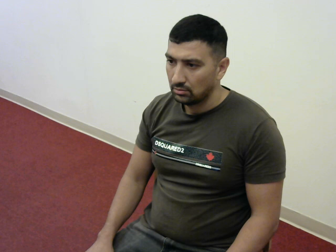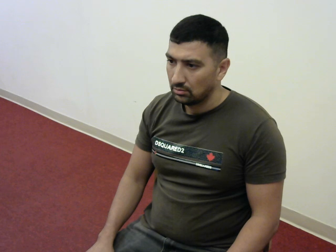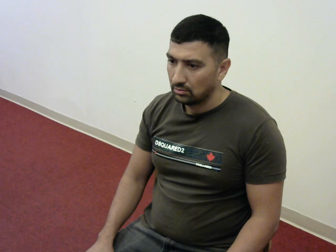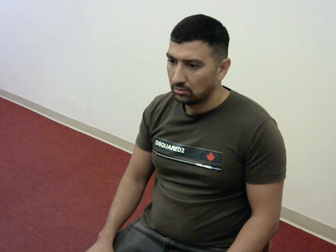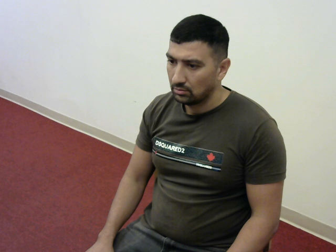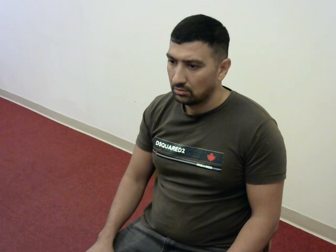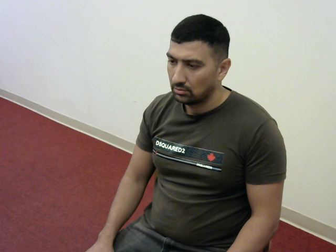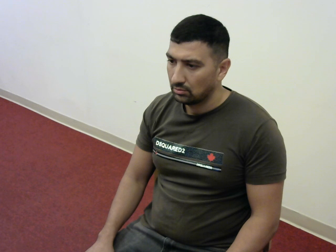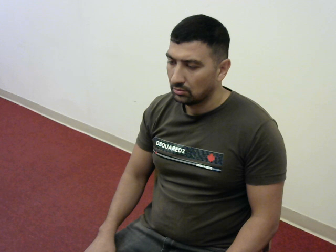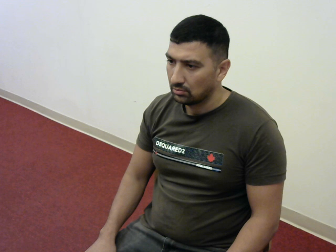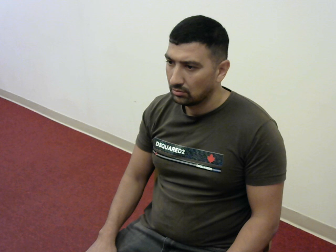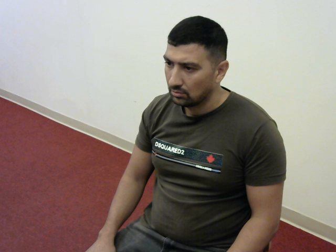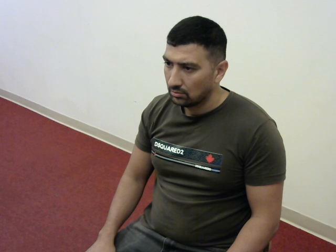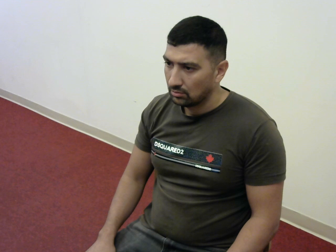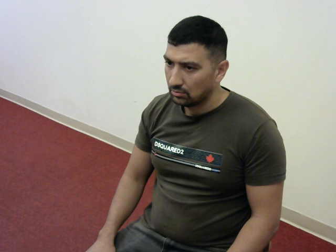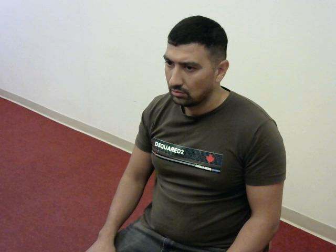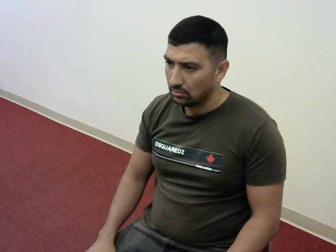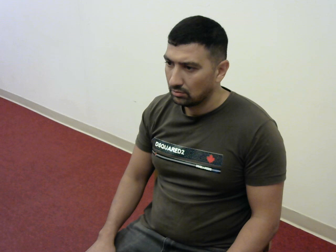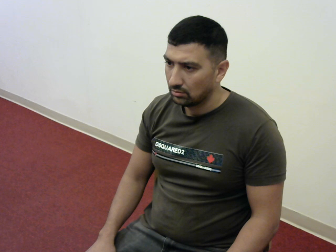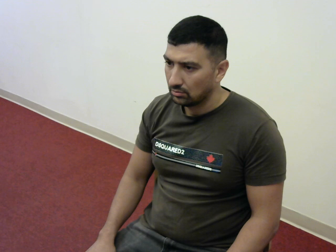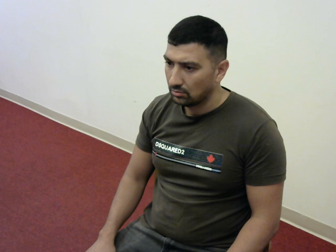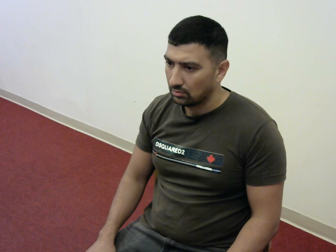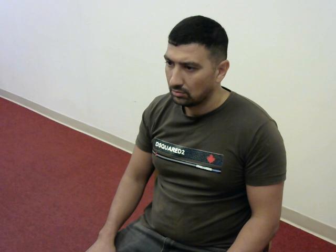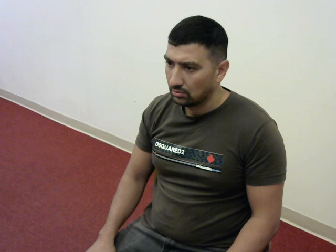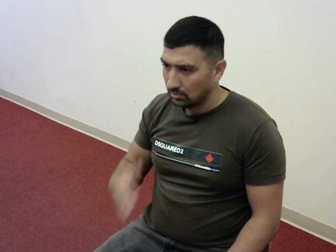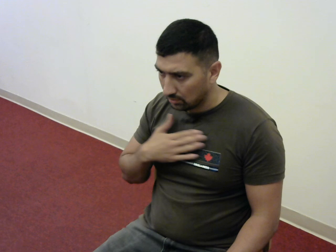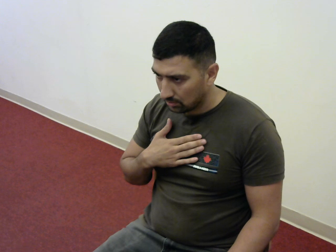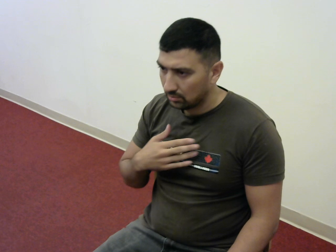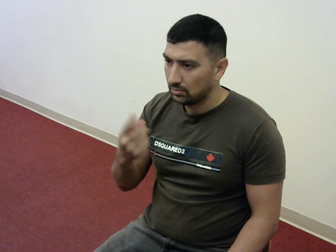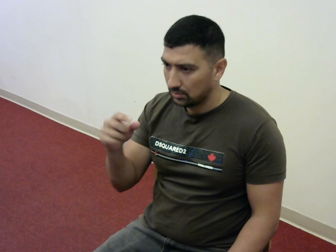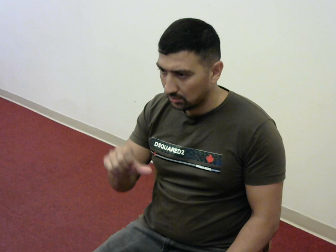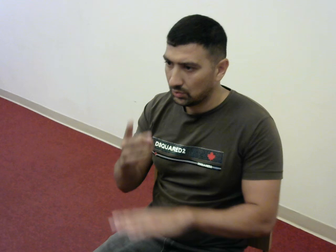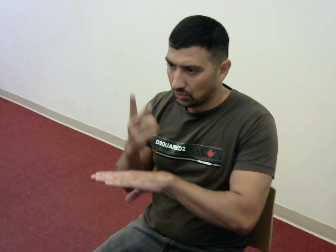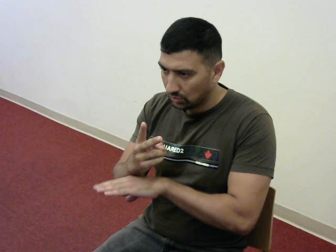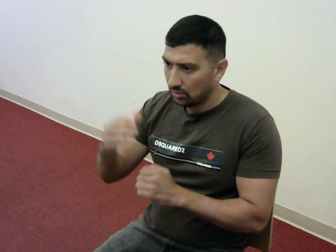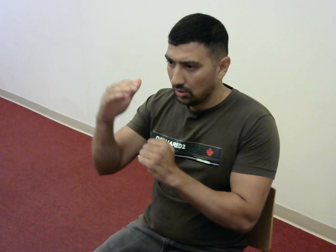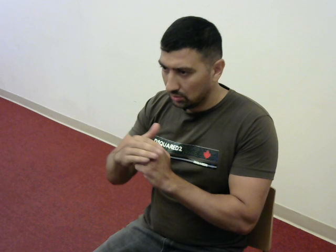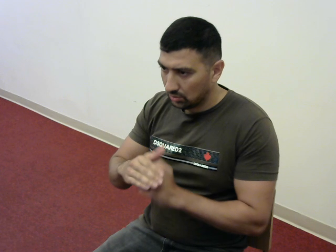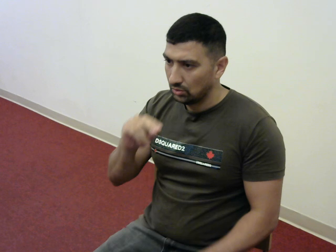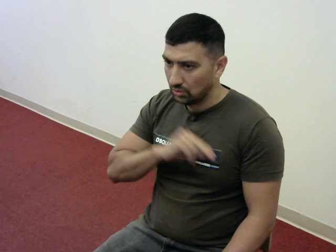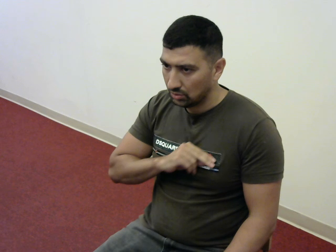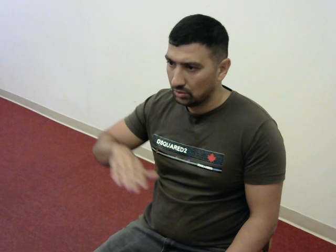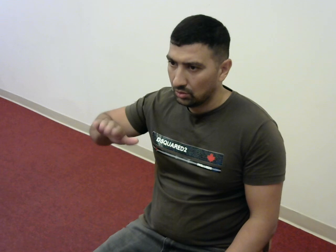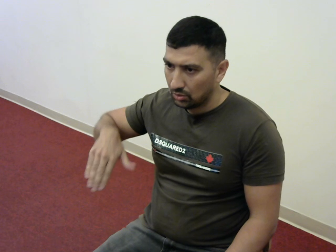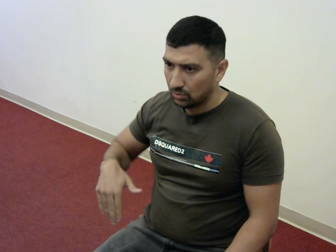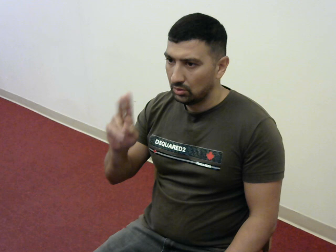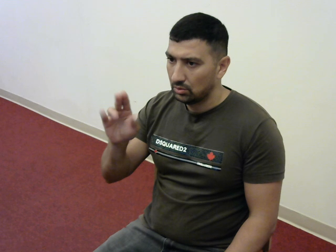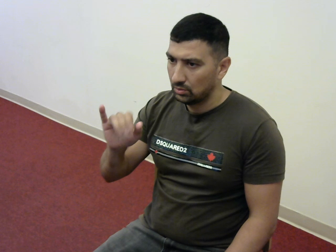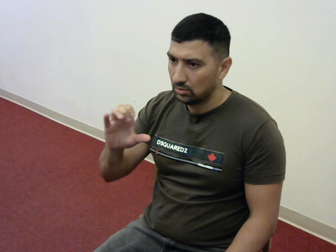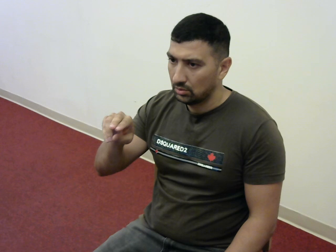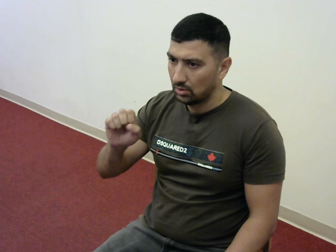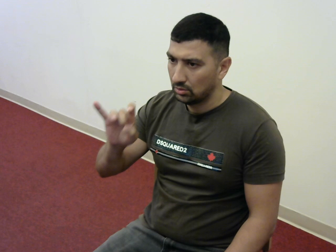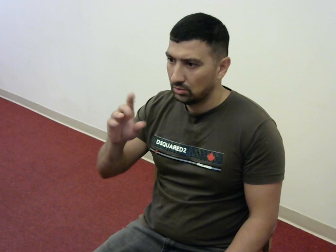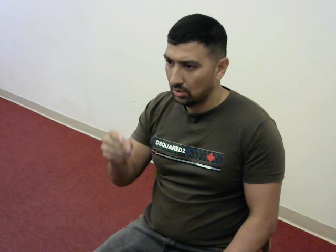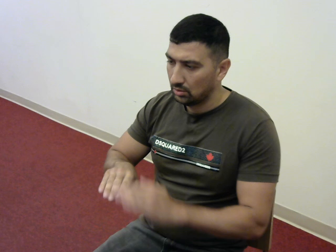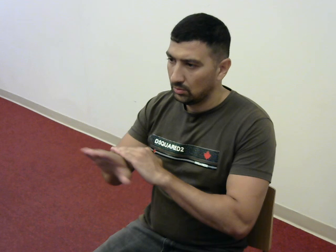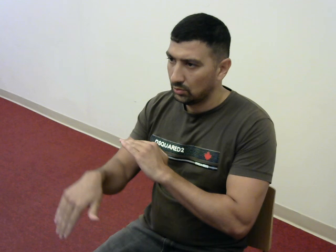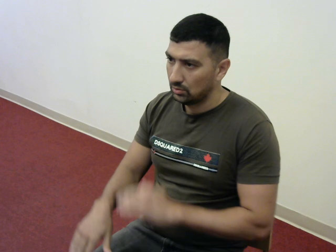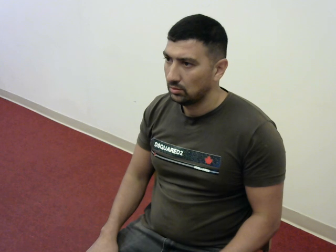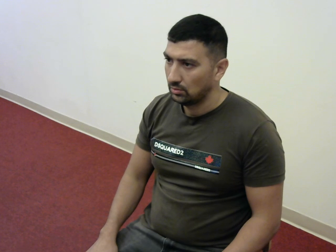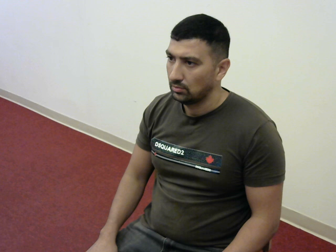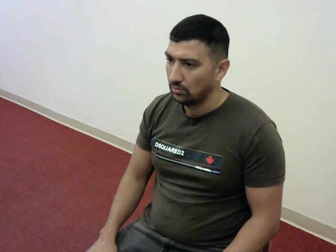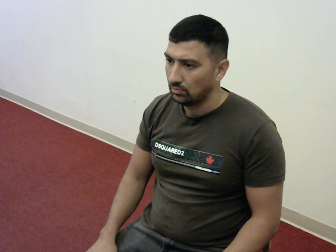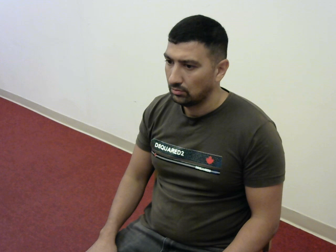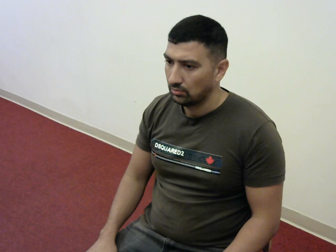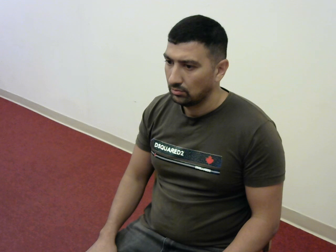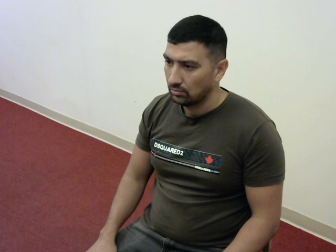Mən həftədə 2 dəfə axşam işdən sonra kursa gedirəm